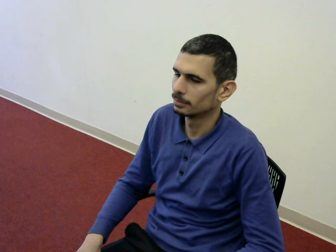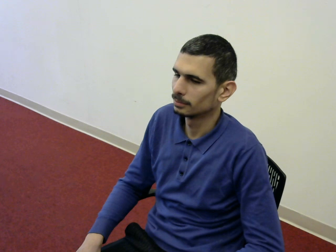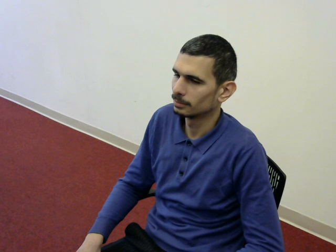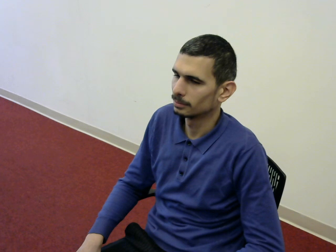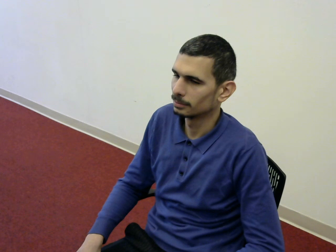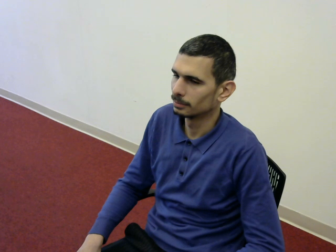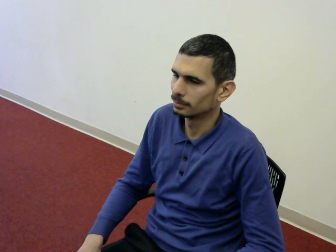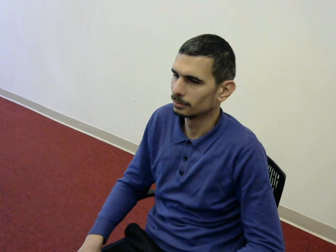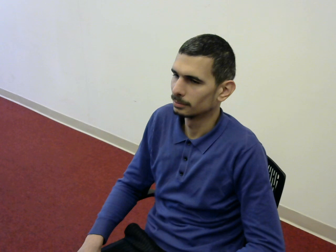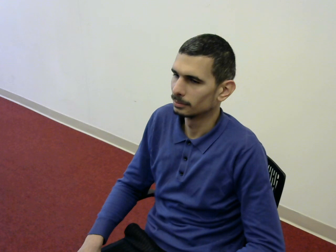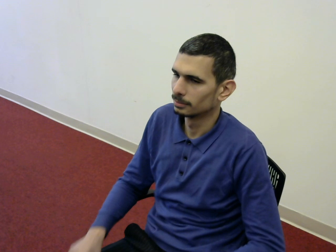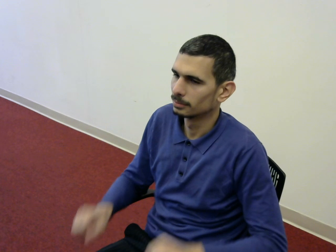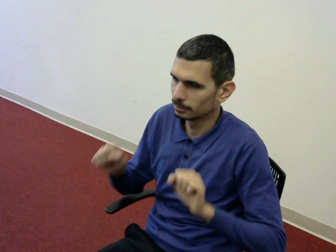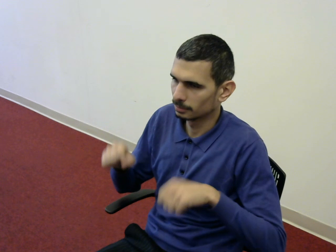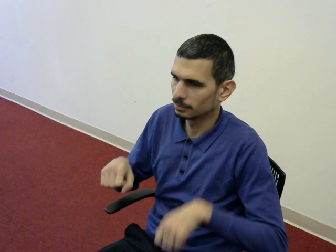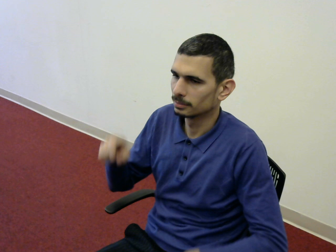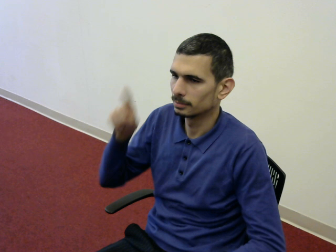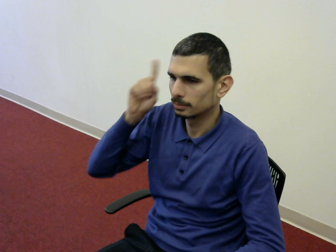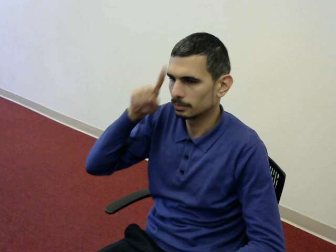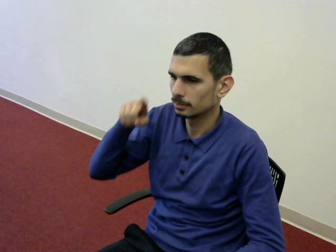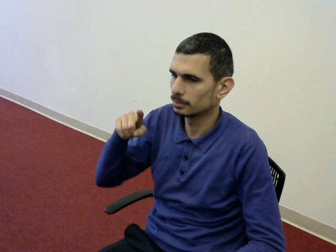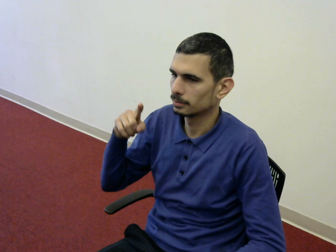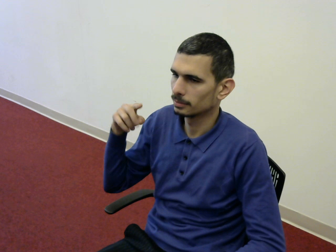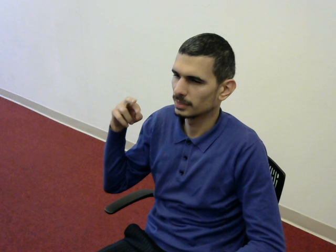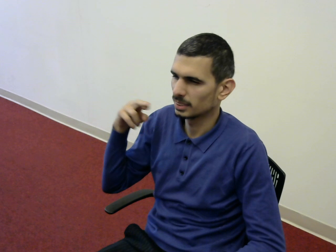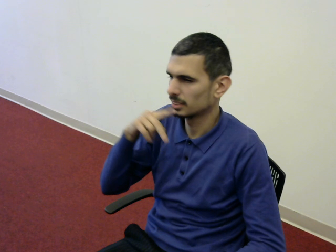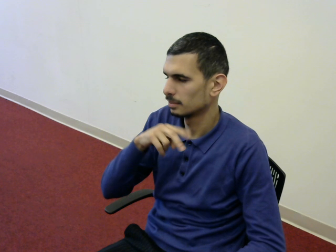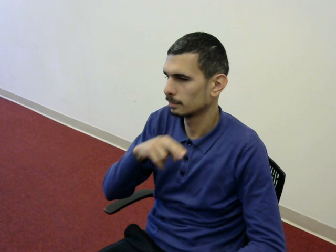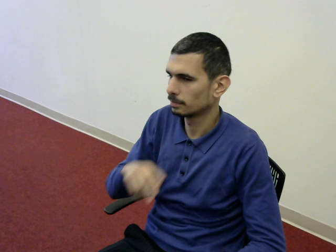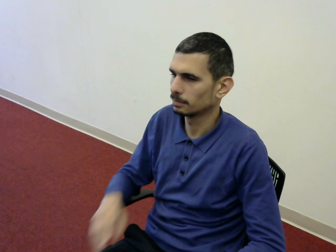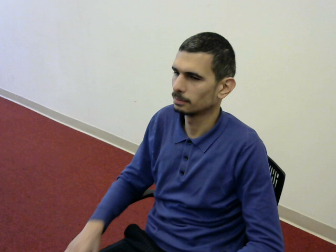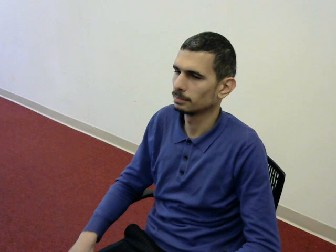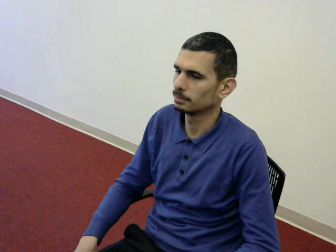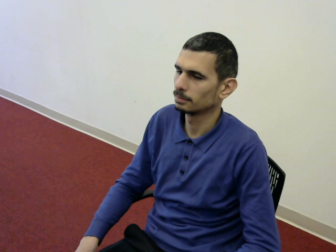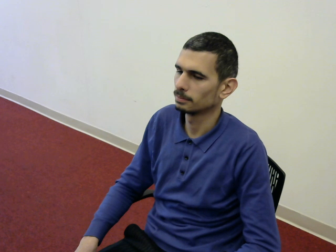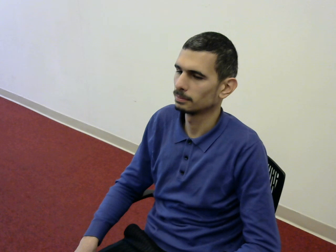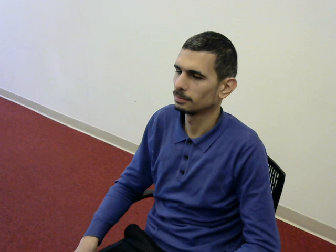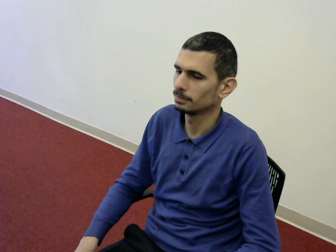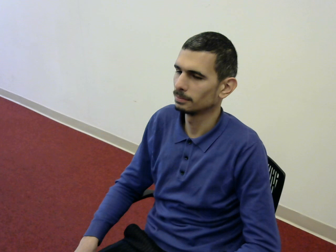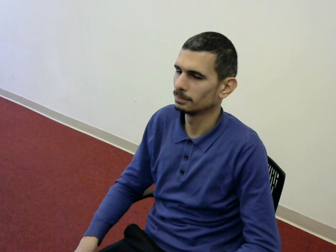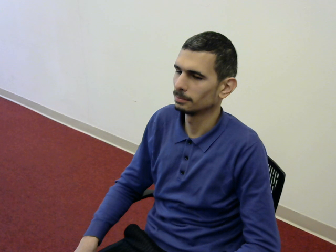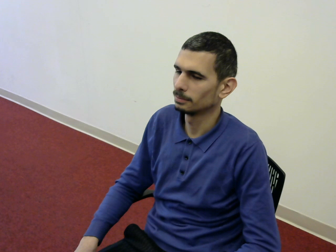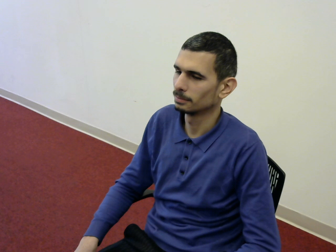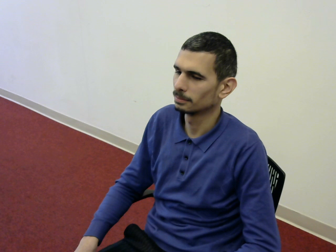Ola bilər mən zəhərlənmişəm